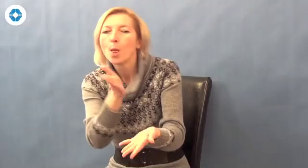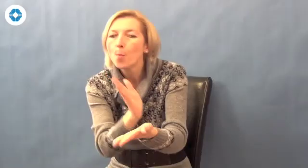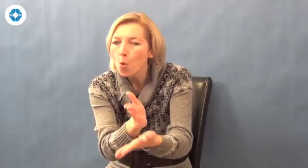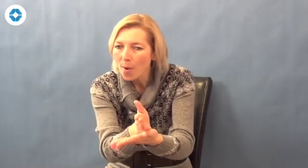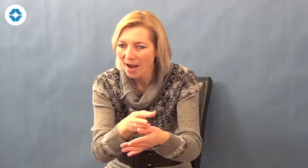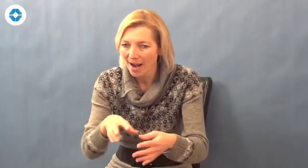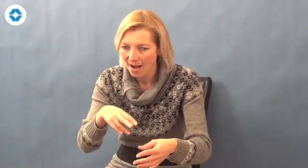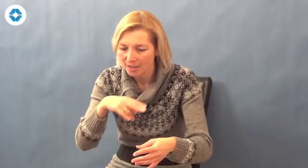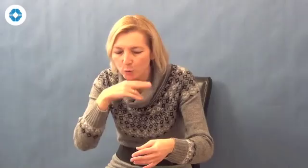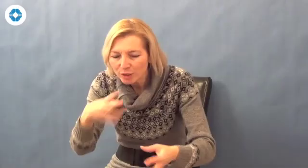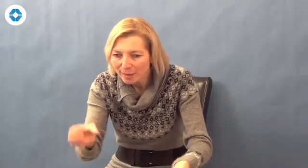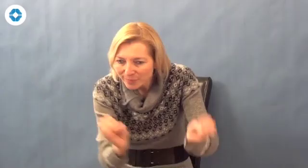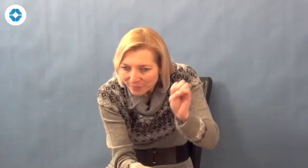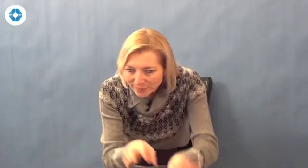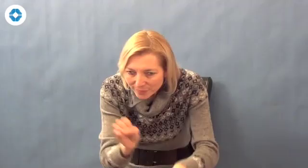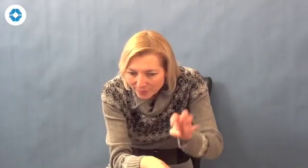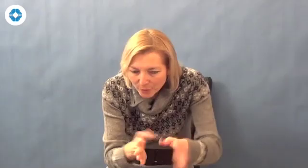Zbierają gruszki i wkładają je do kosza.